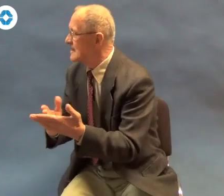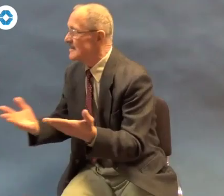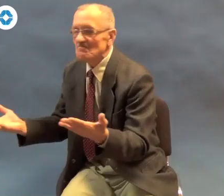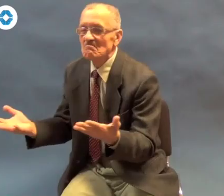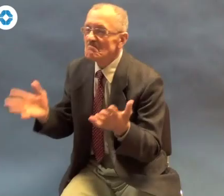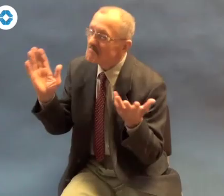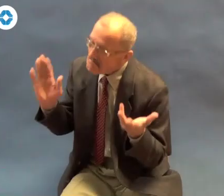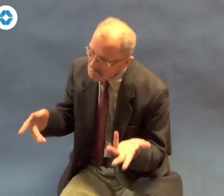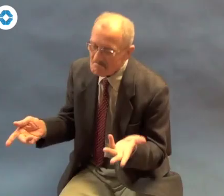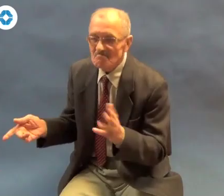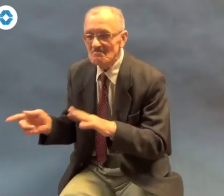Rozkłada ręce, dobra.